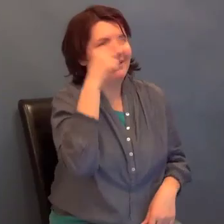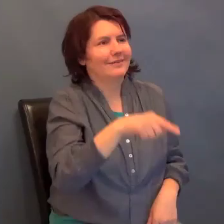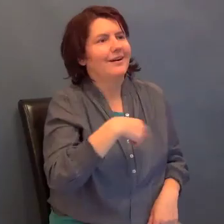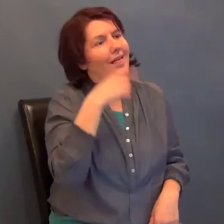A ja myślałam...